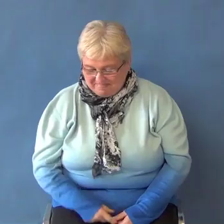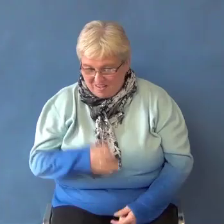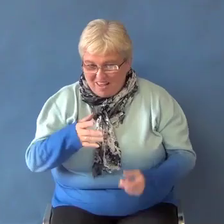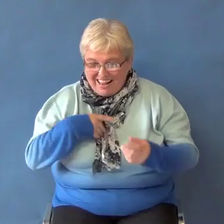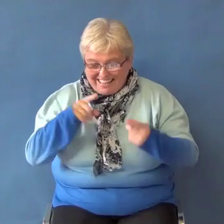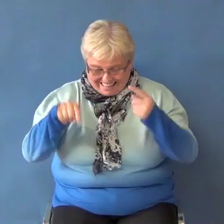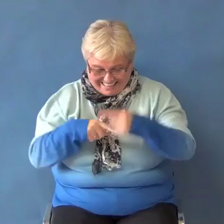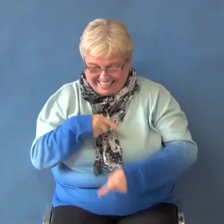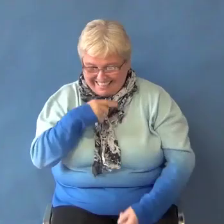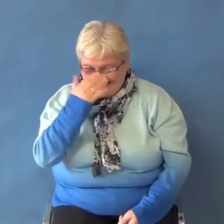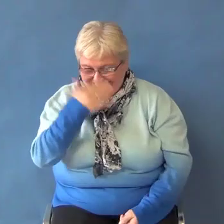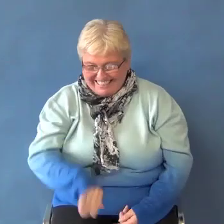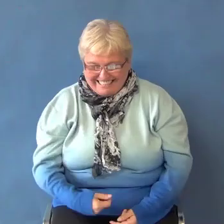Nie znam tych znaków drogowych.